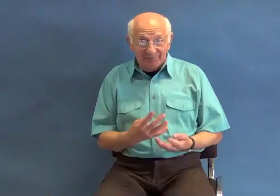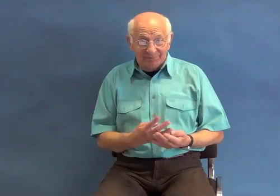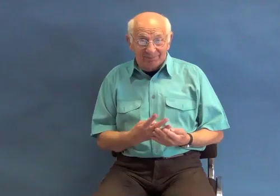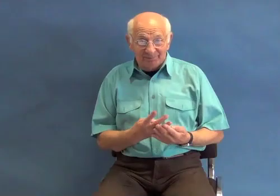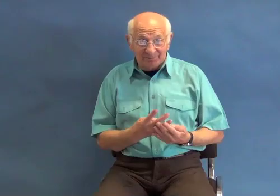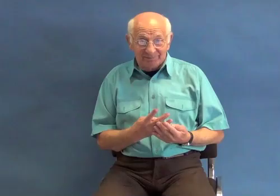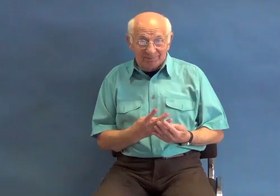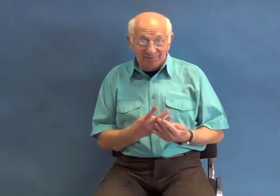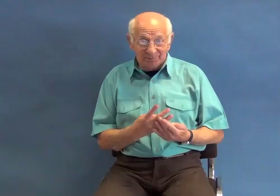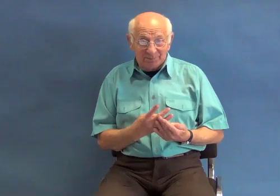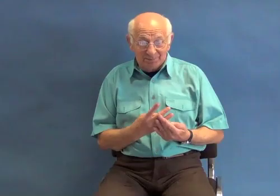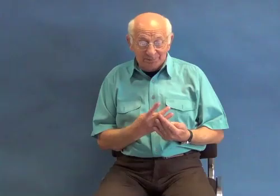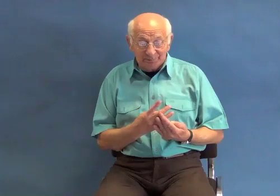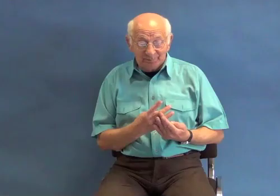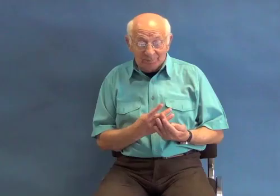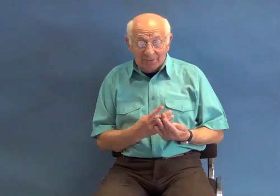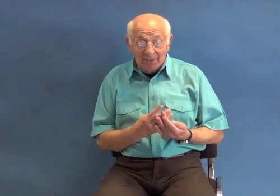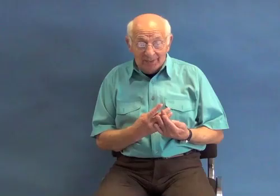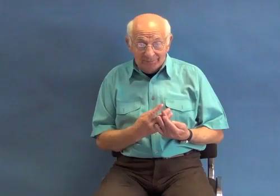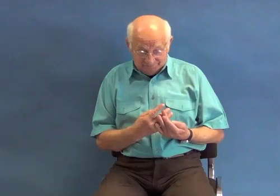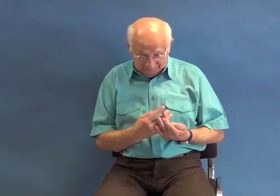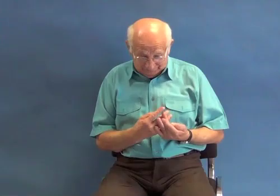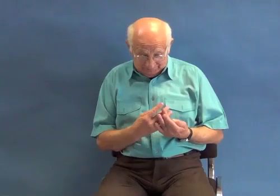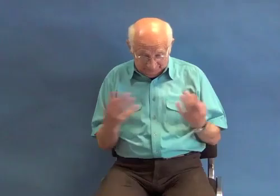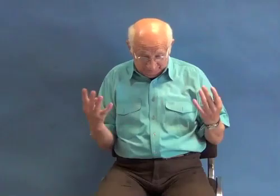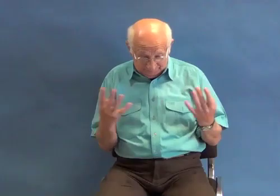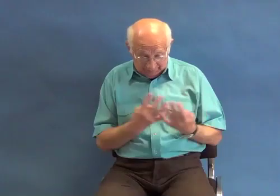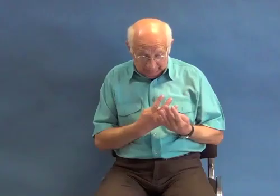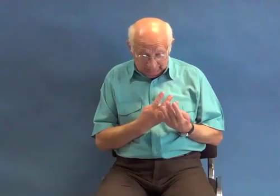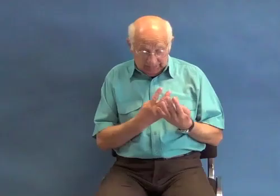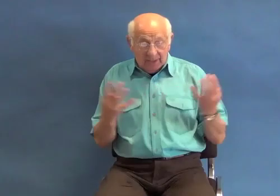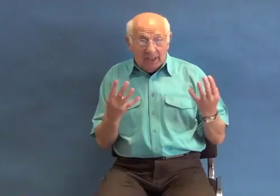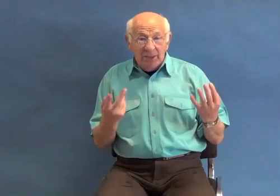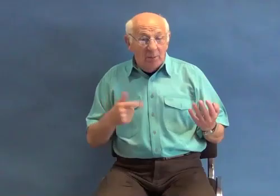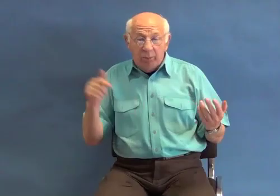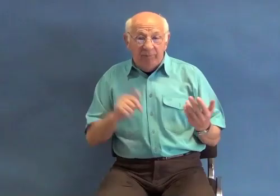Siatka.